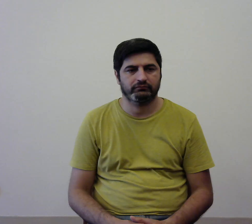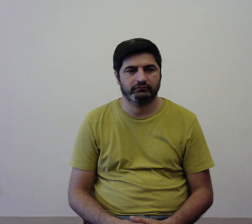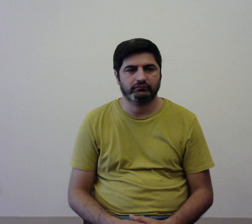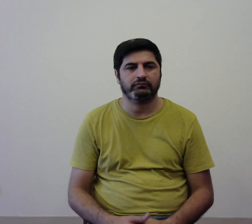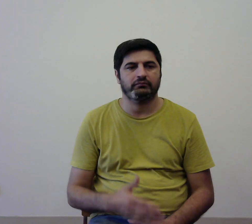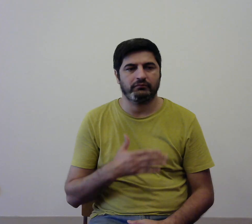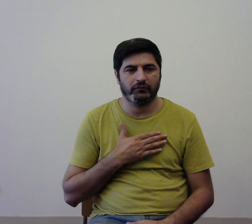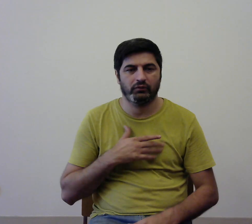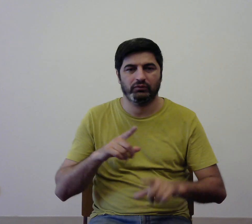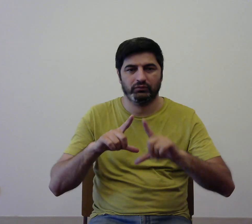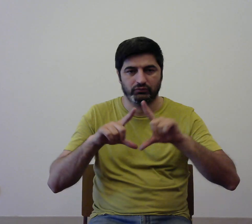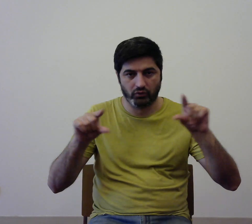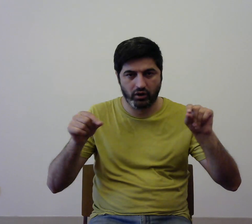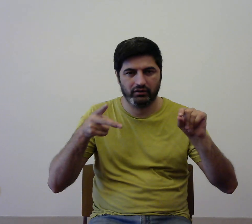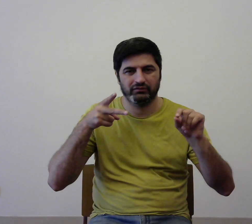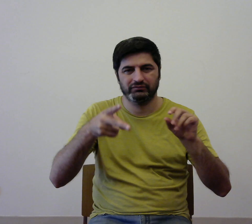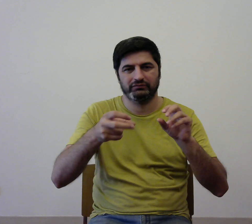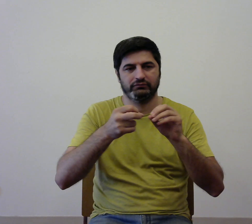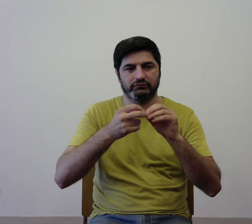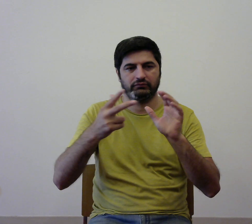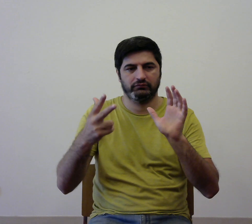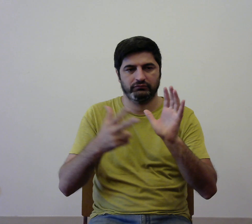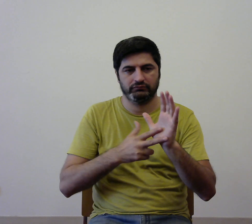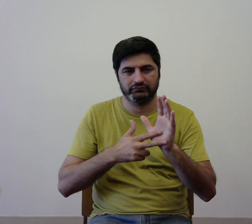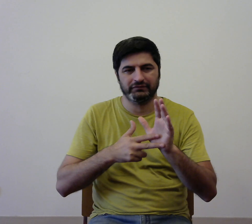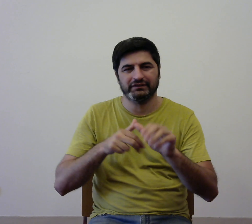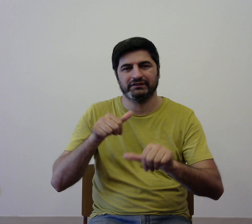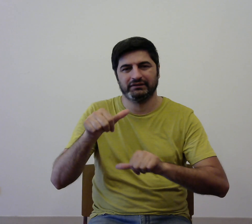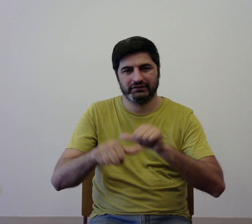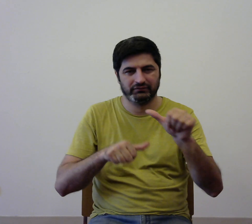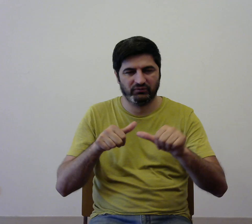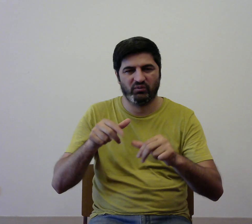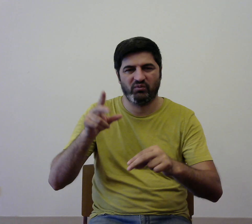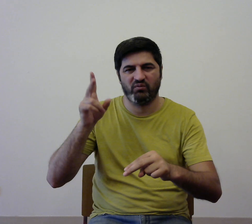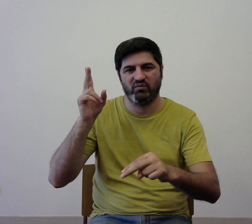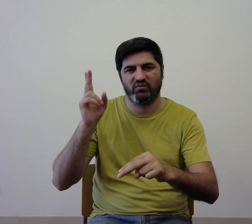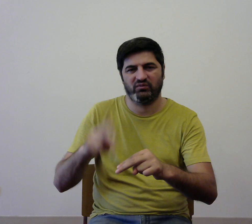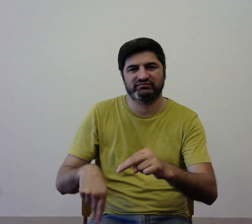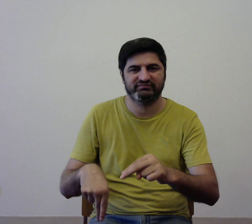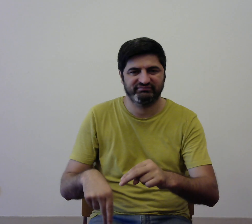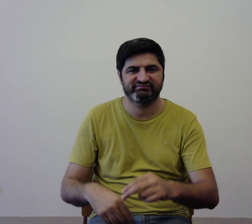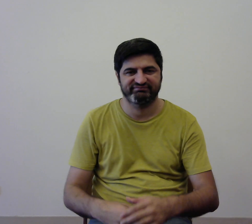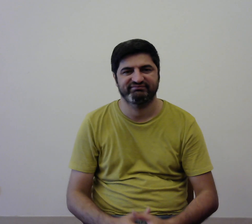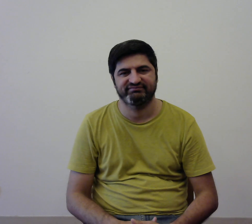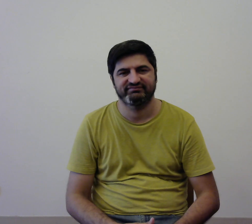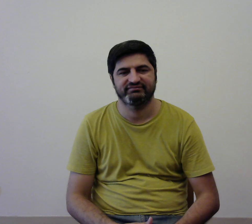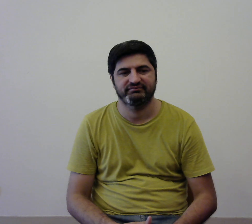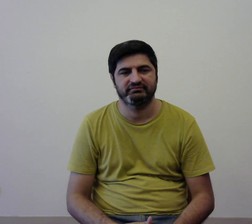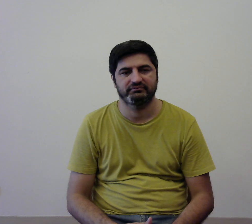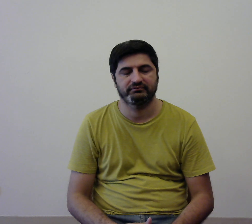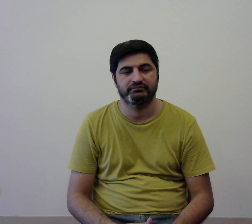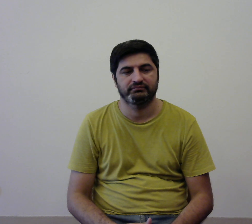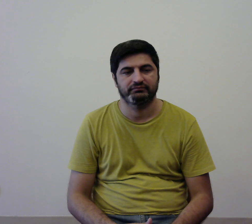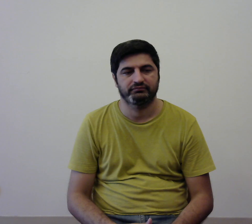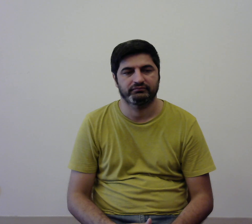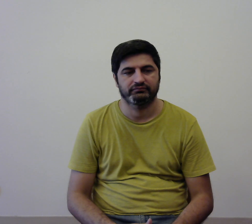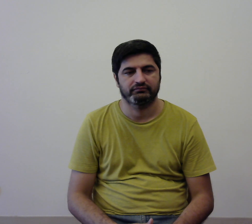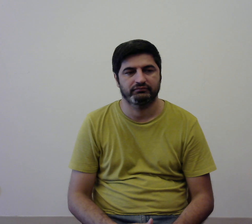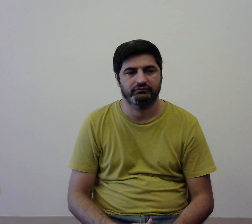Mən məktəbi 2018-ci ildə bitirmişəm